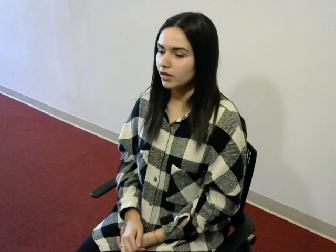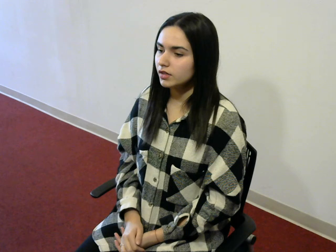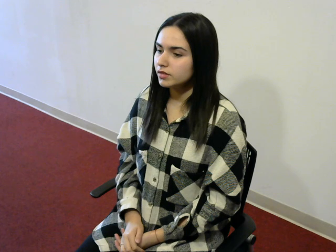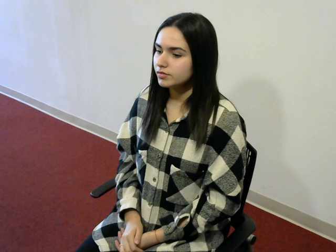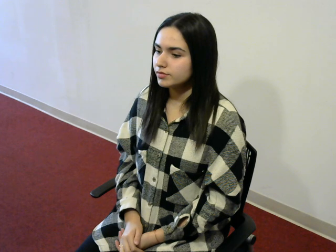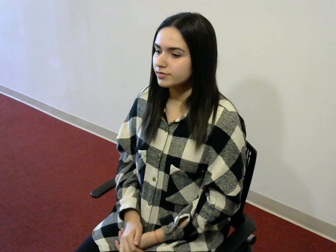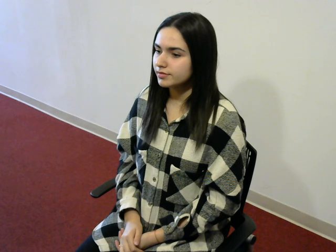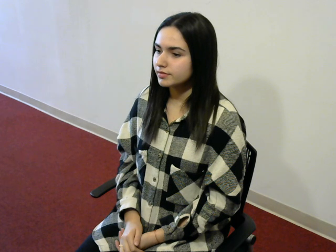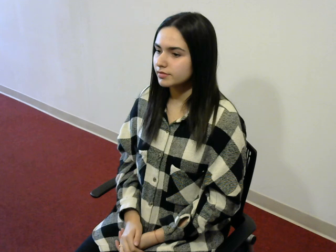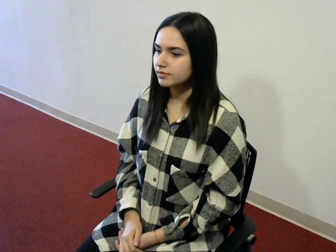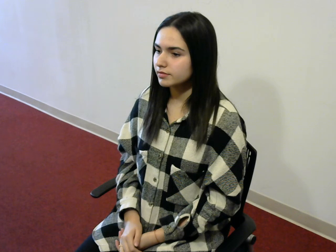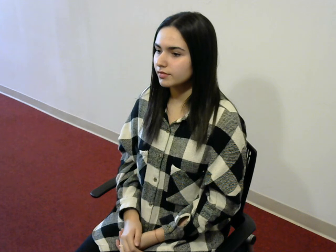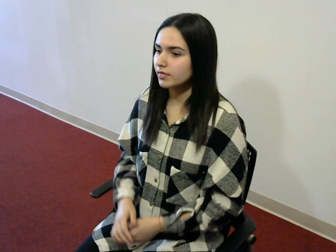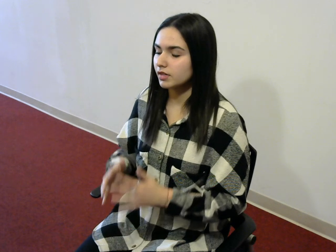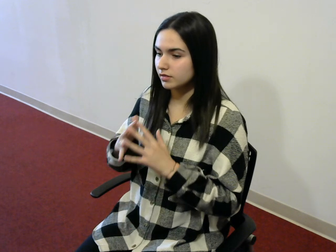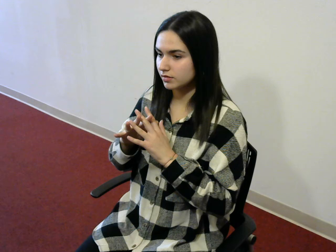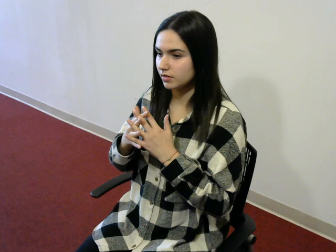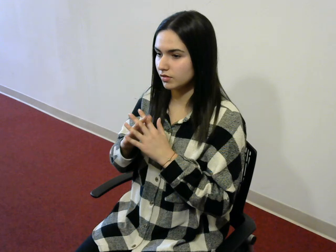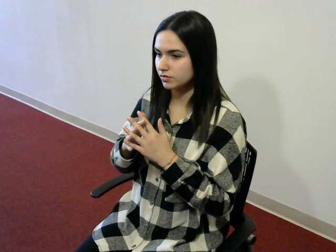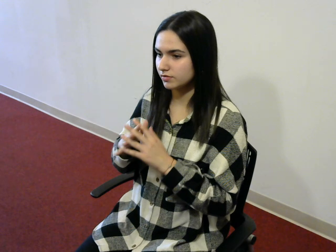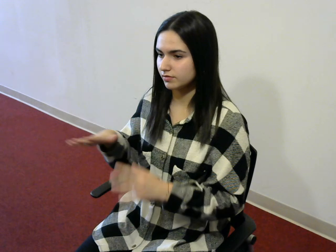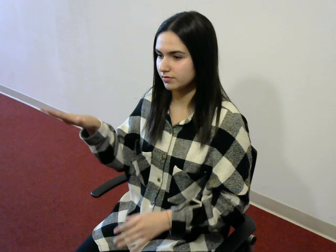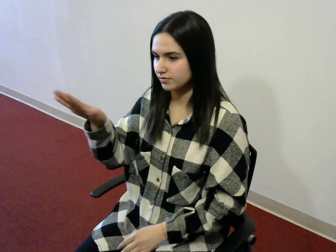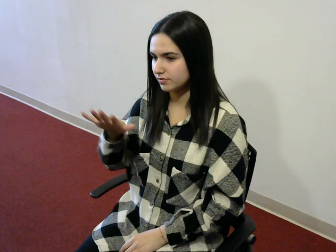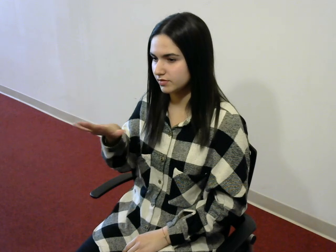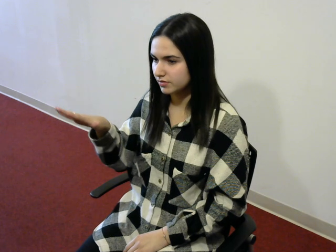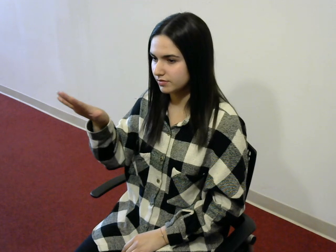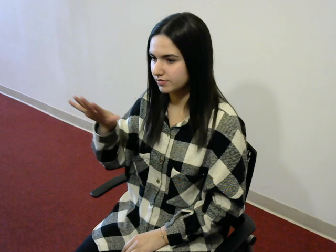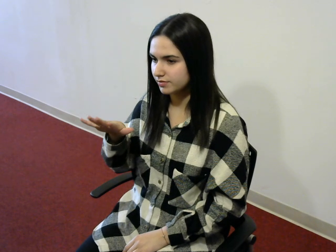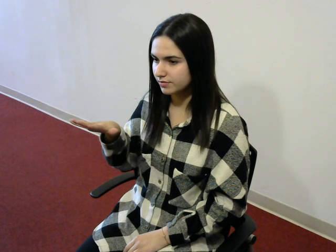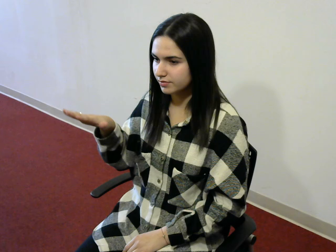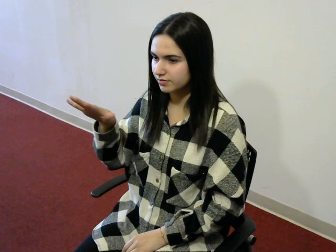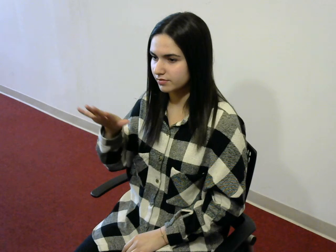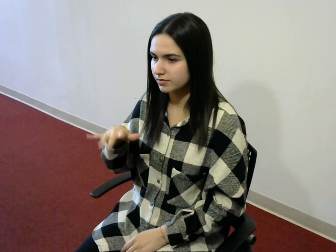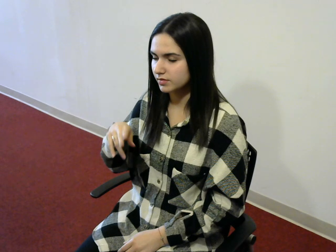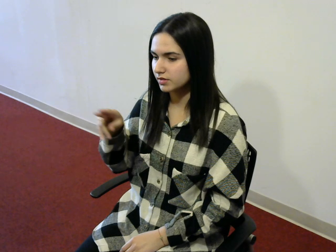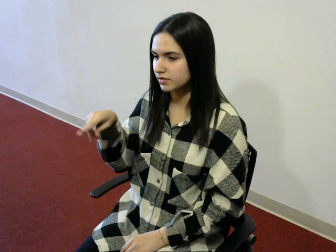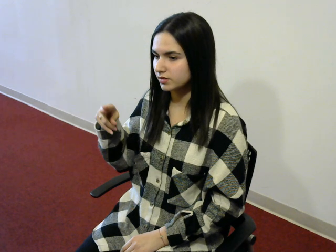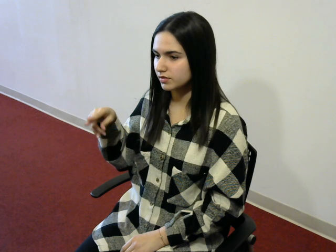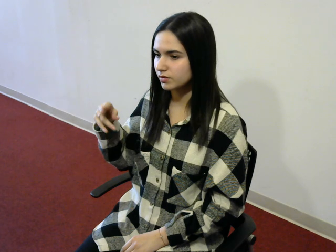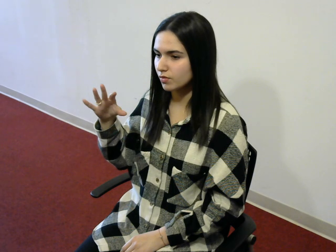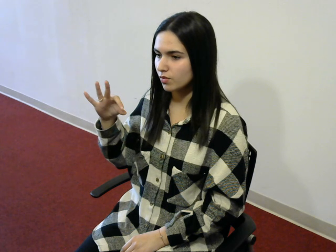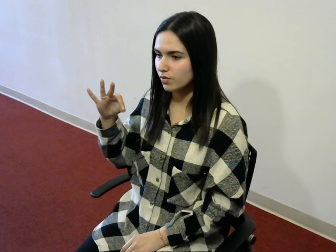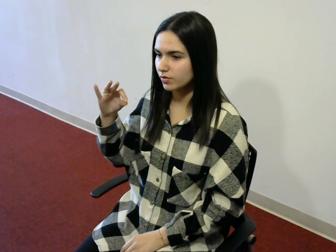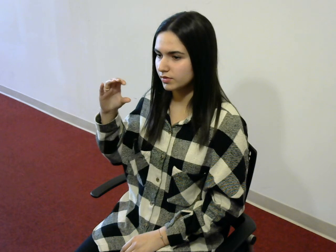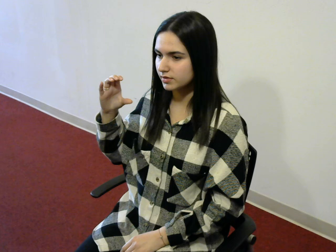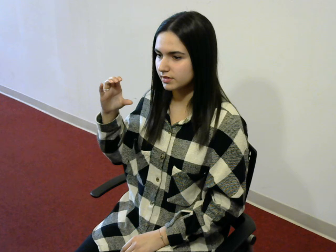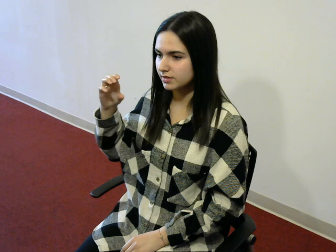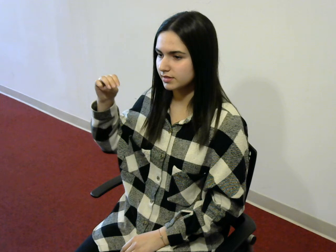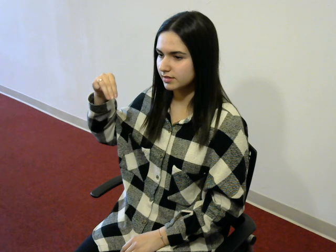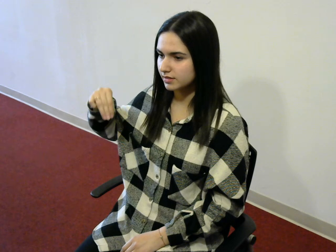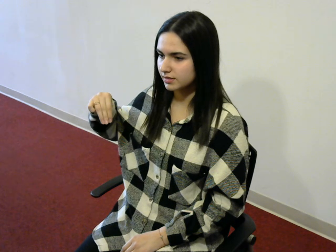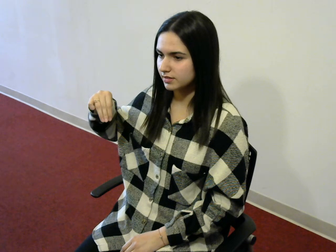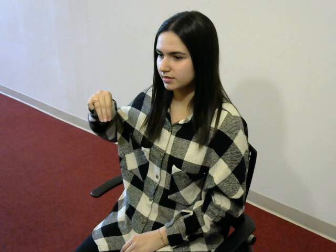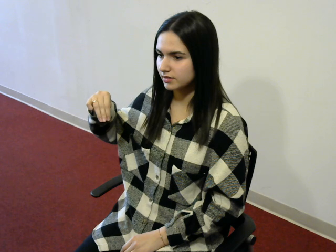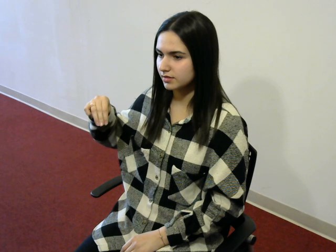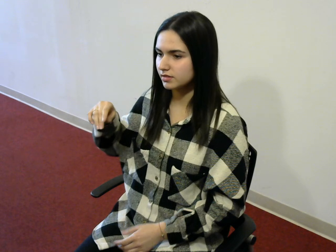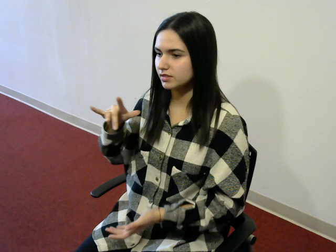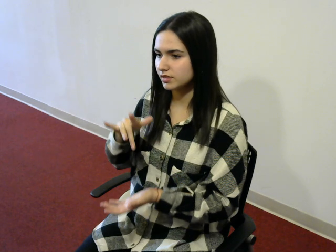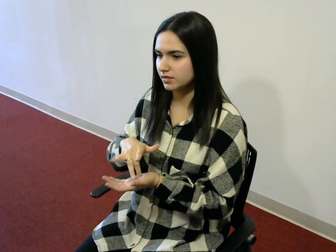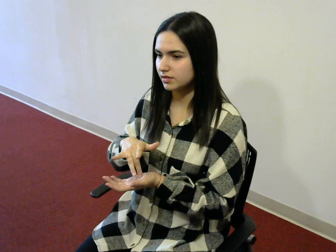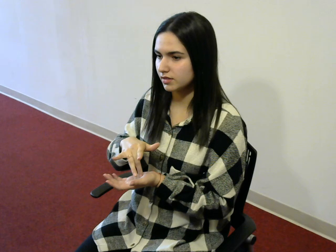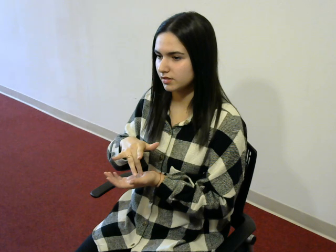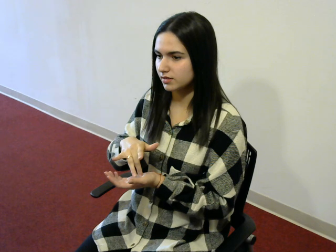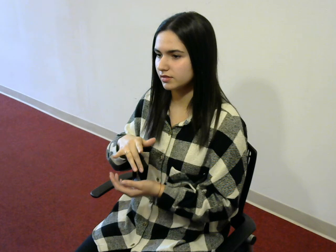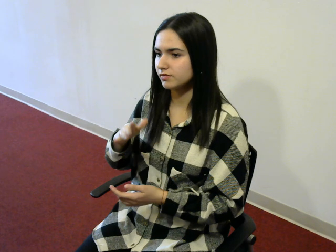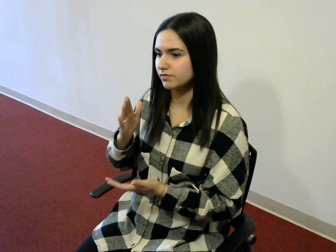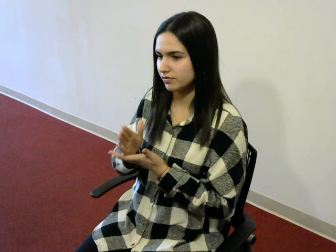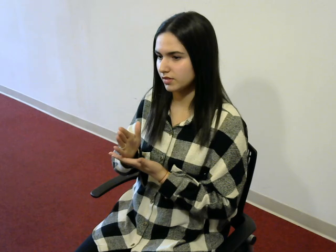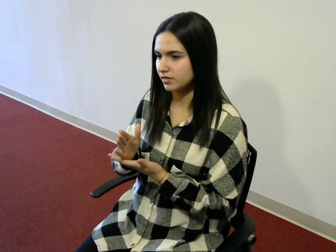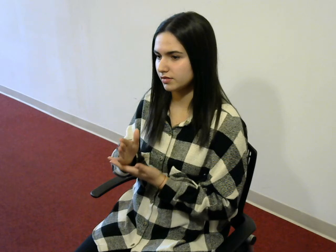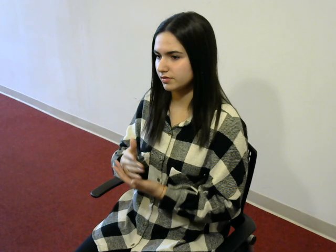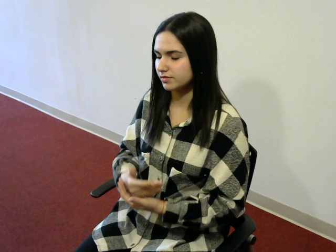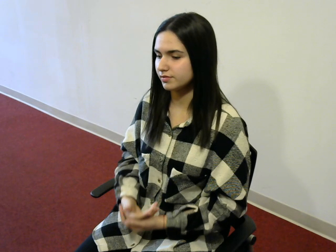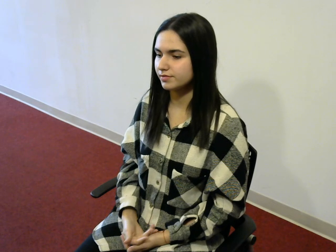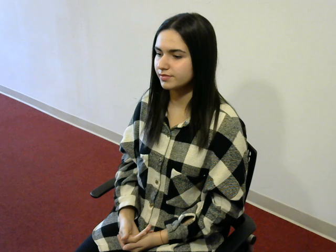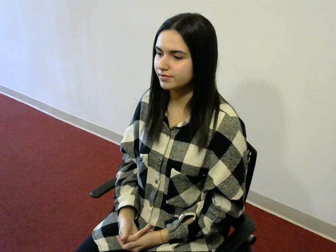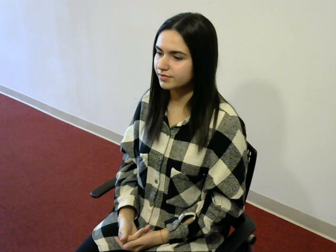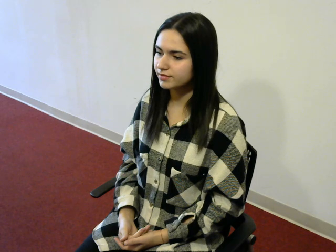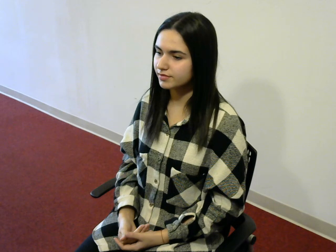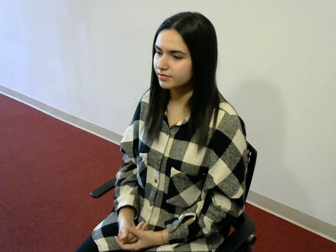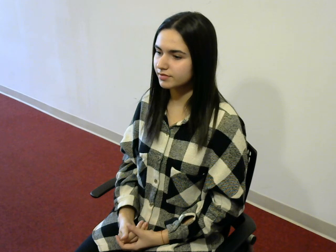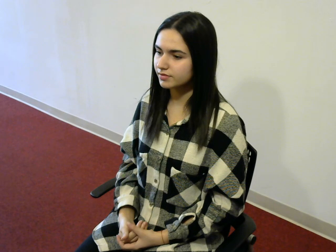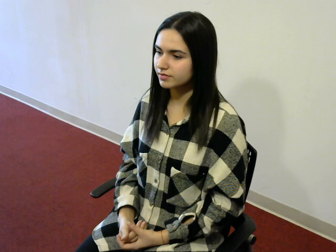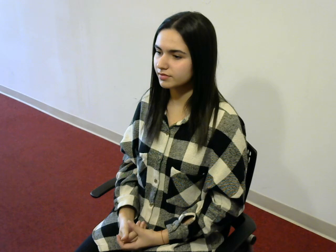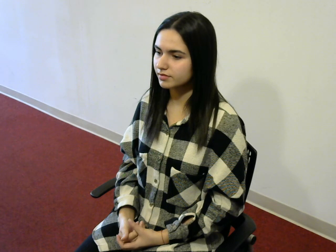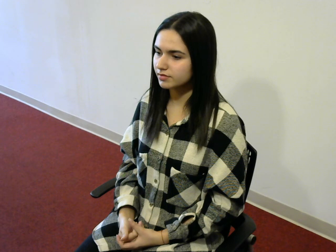Rayonlarda DOST Mərkəzləri varmı?